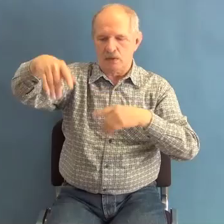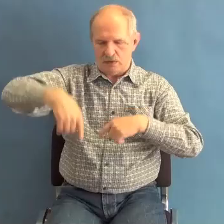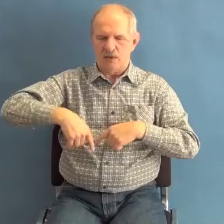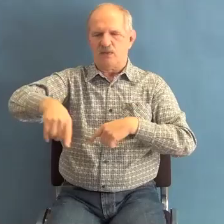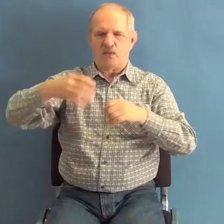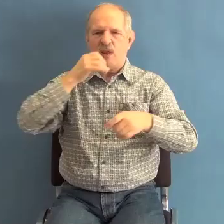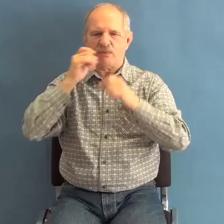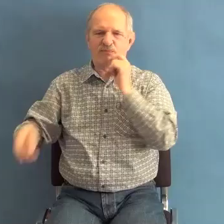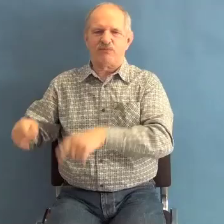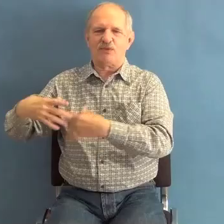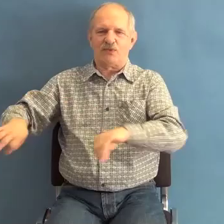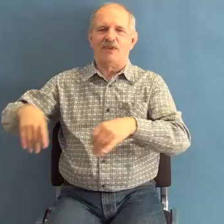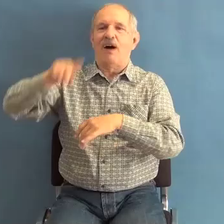A tu, bliżej, można jeść i rzucać odpadki.